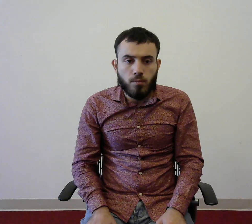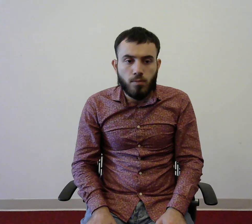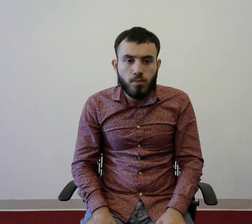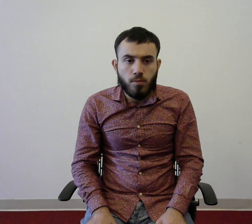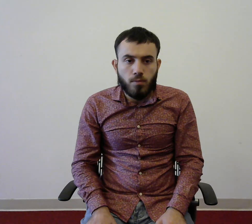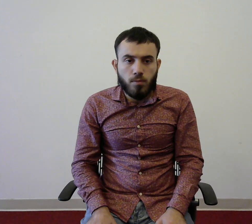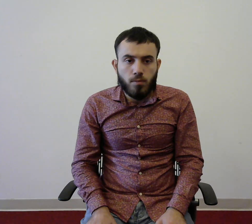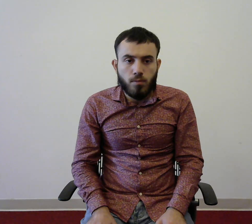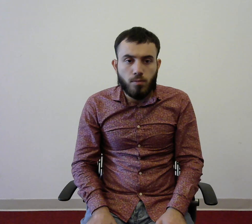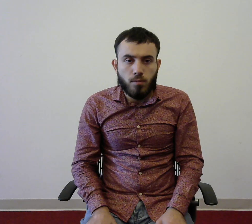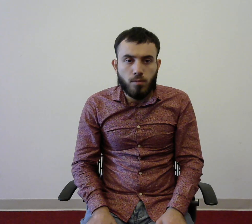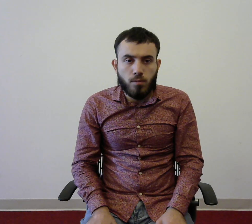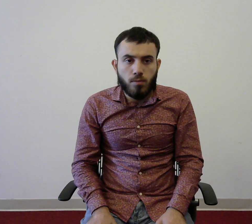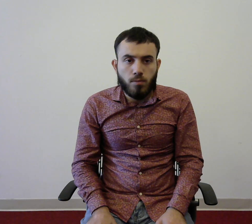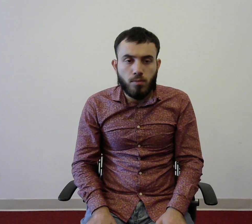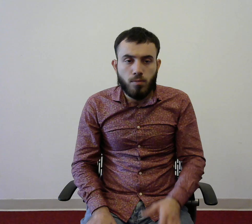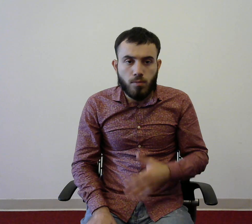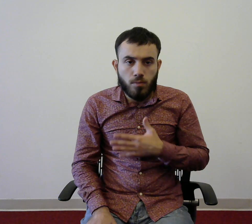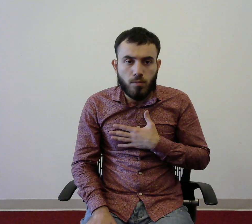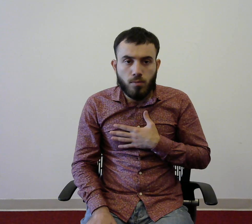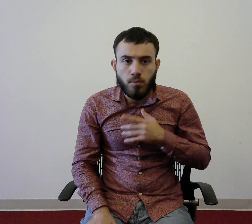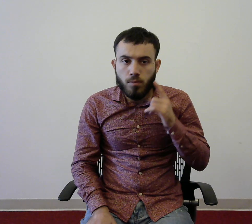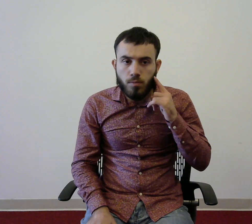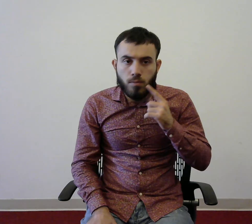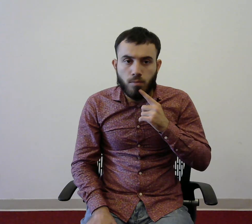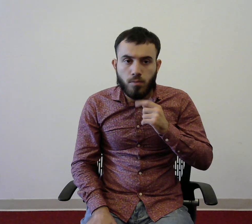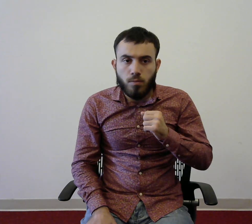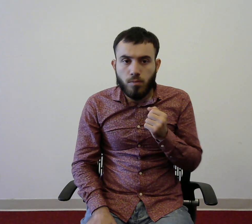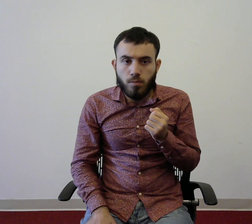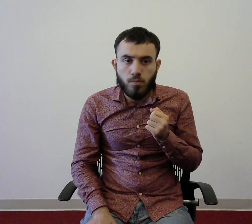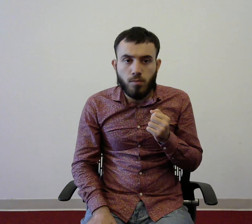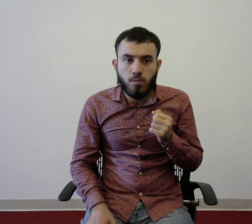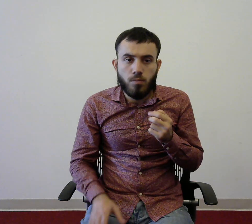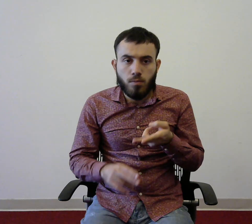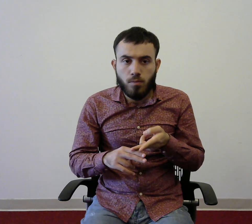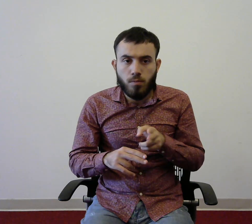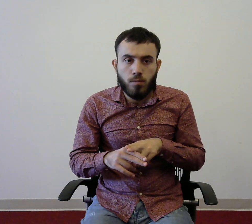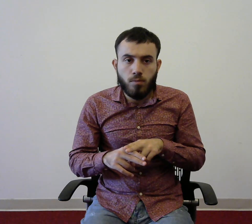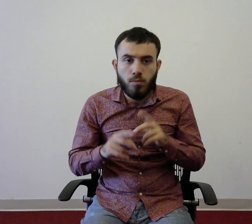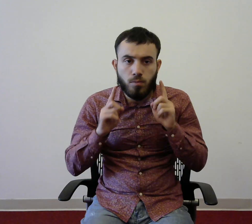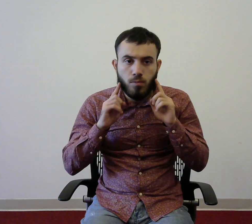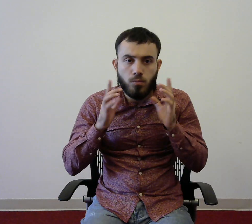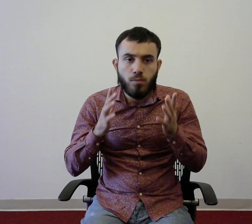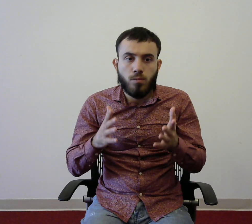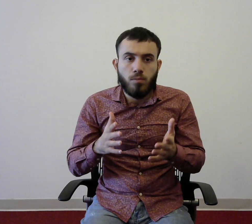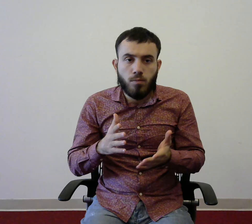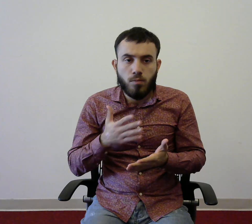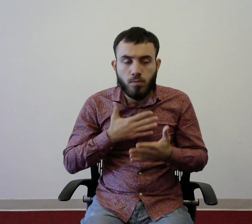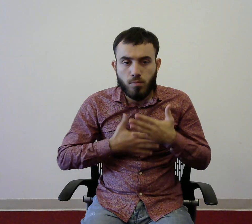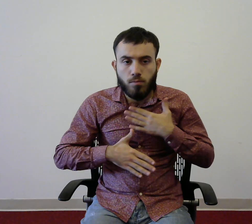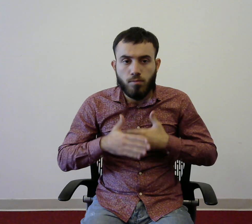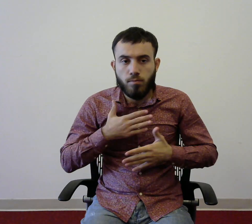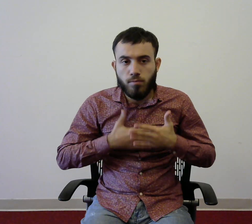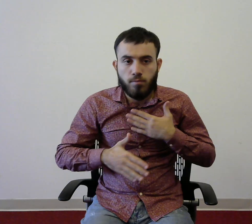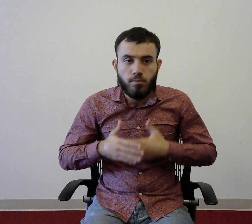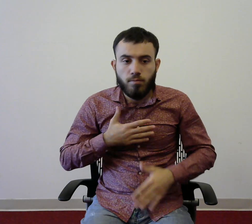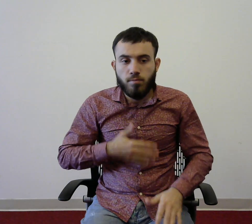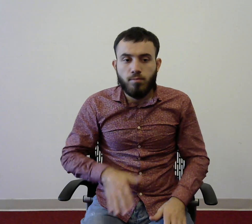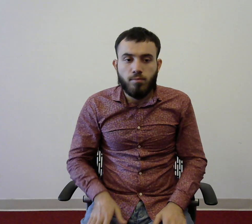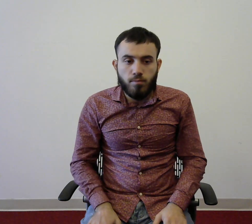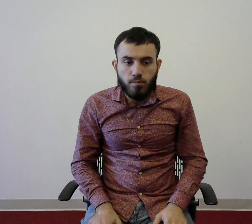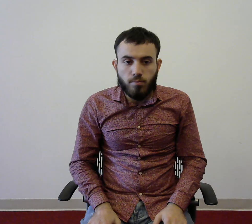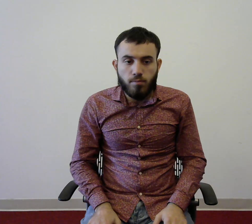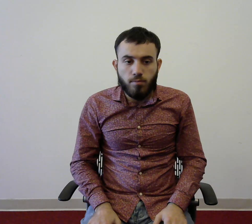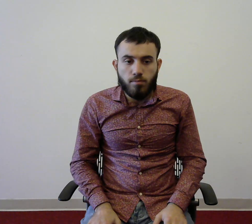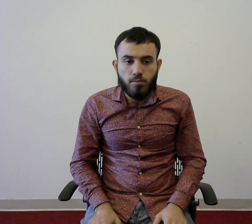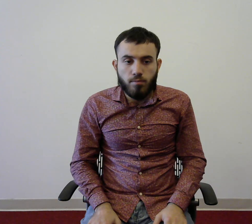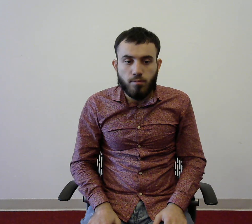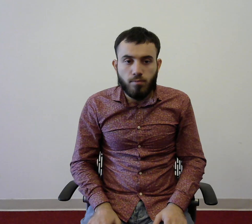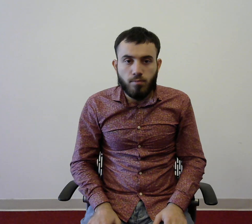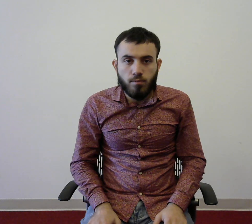Mənim eşitmə məhdudiyyətli dostlarım bu xəbərə sevinəcək